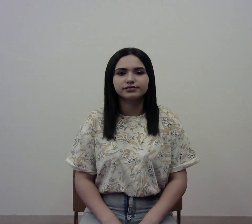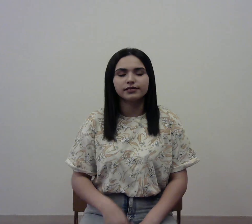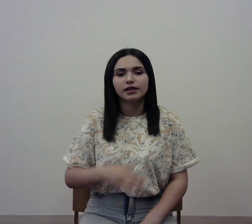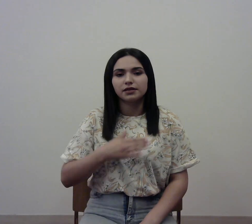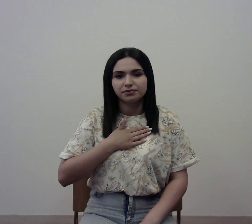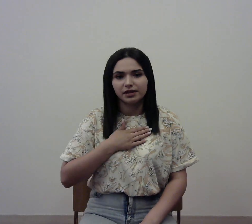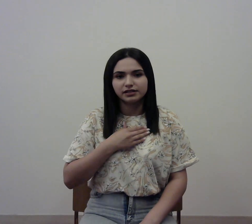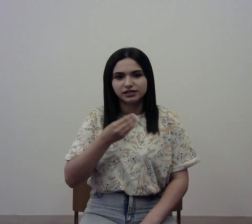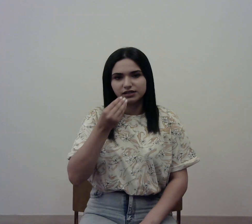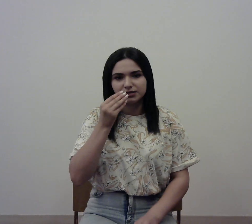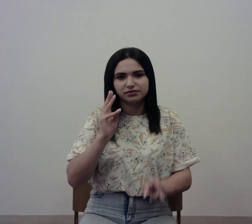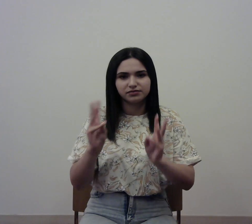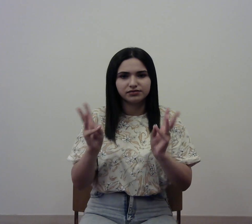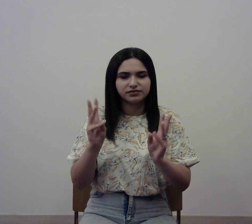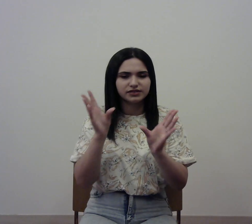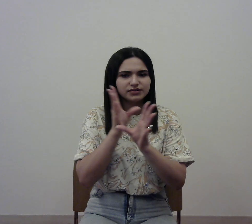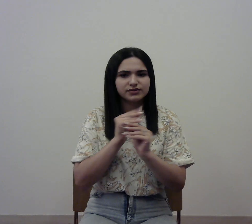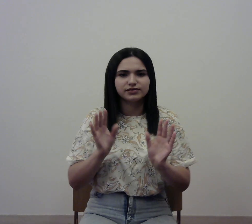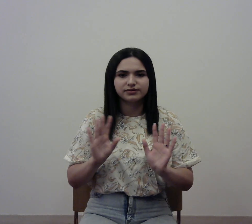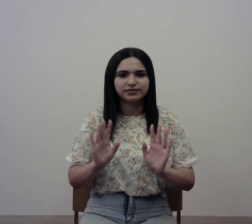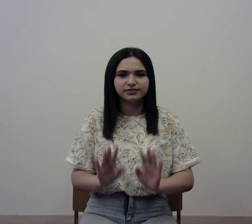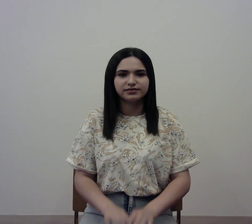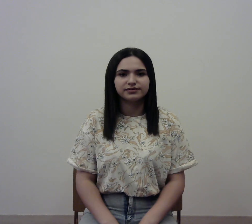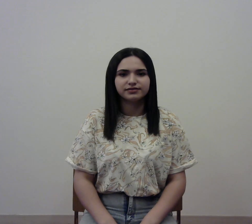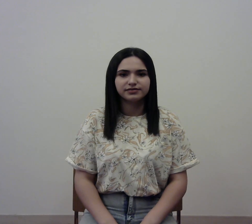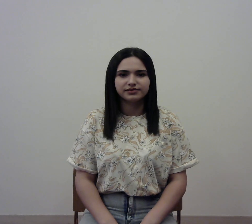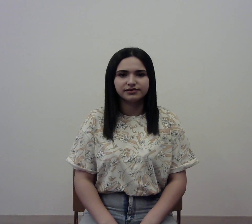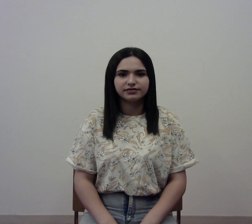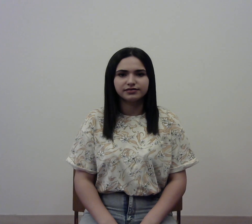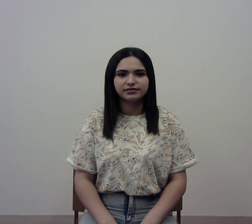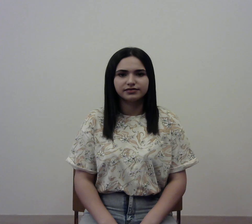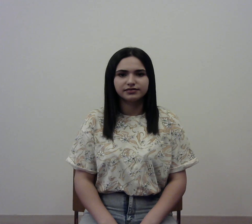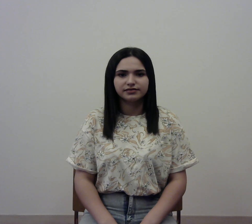Mən yemək bişirməyi bacarmıram